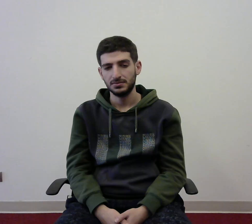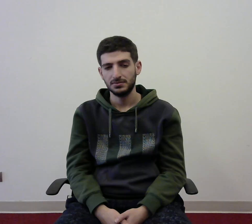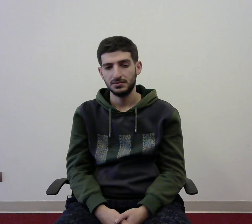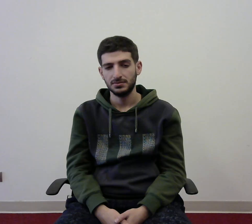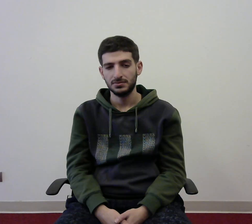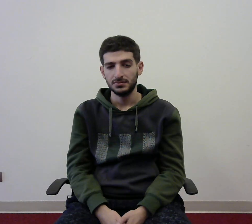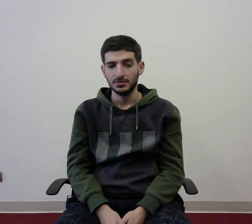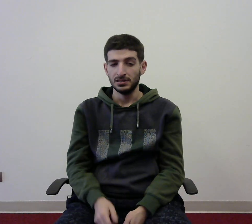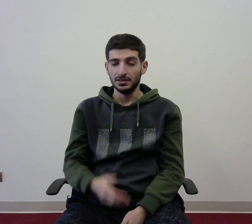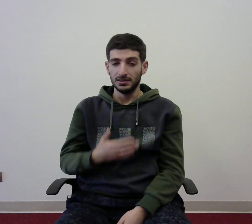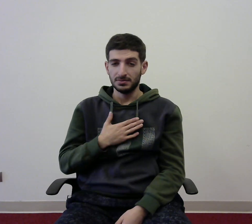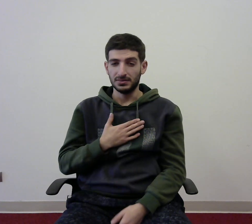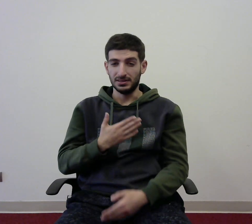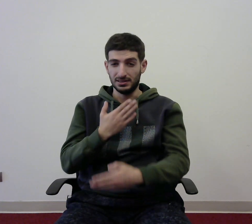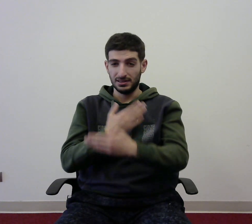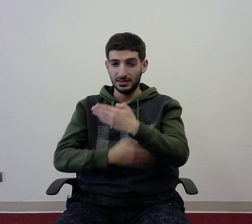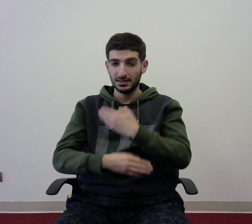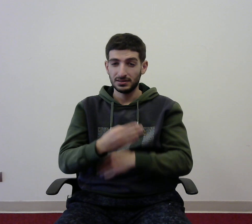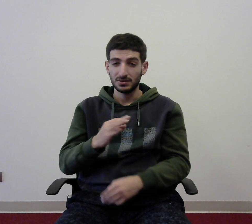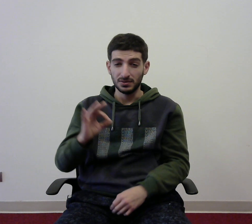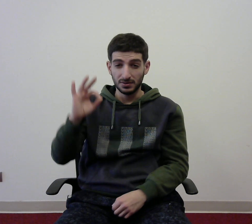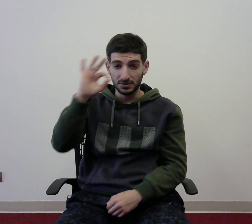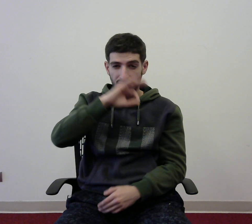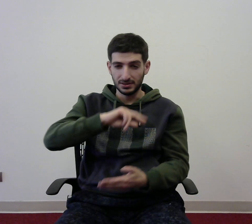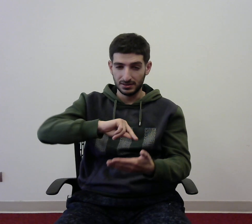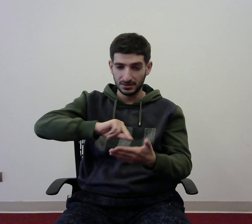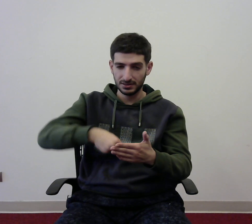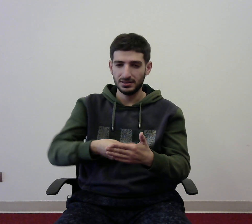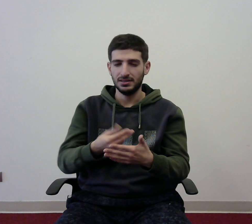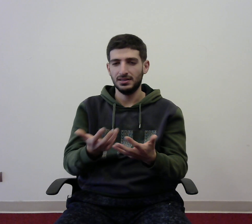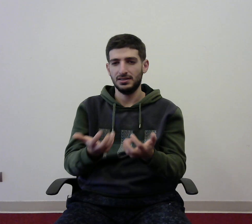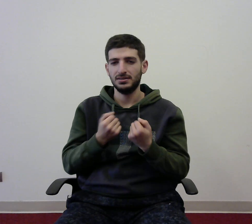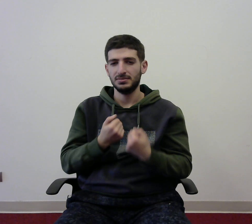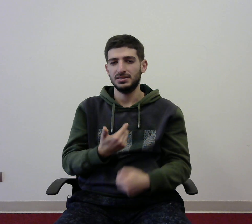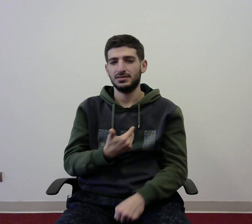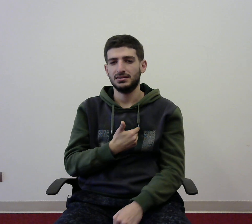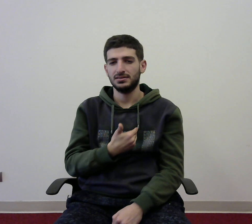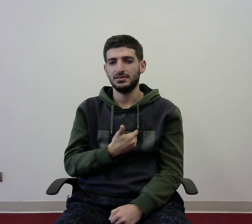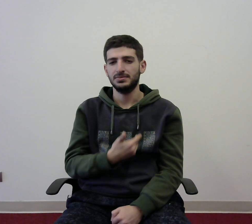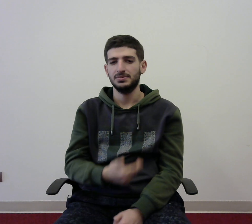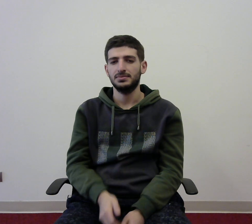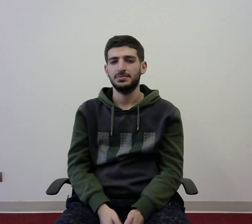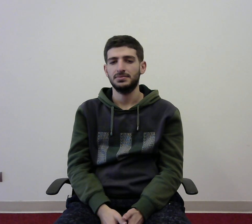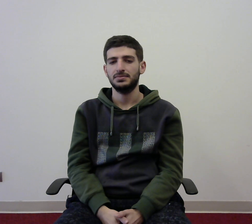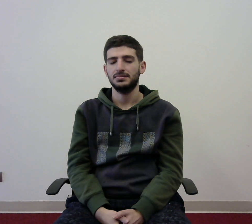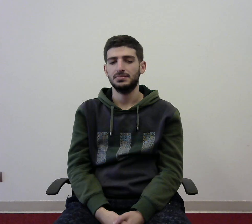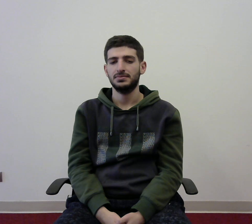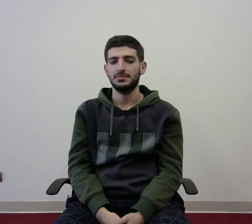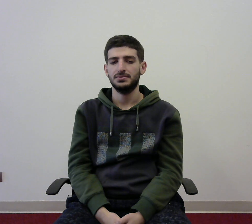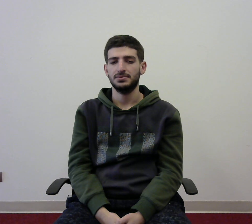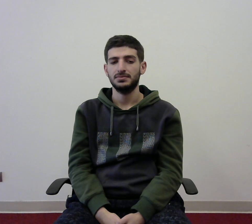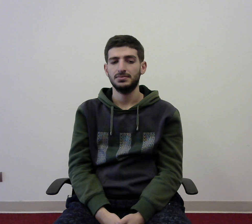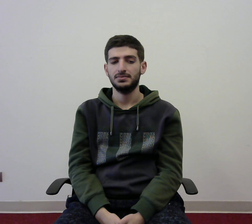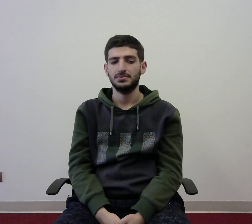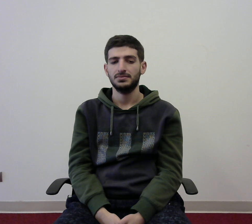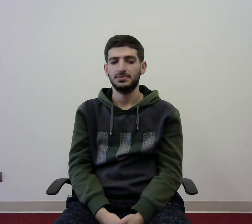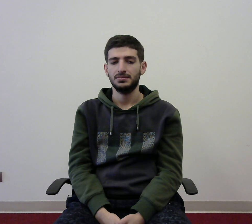Mən əlillik haqqında arayış almaq istəyirəm